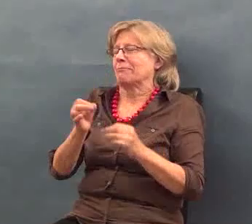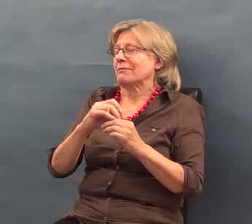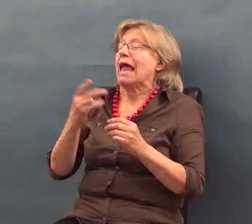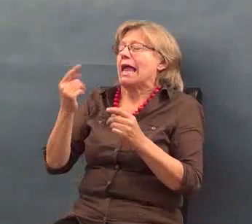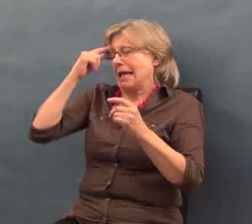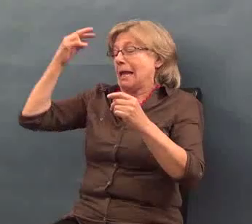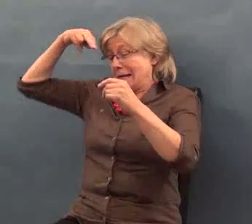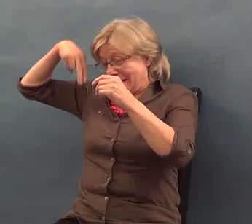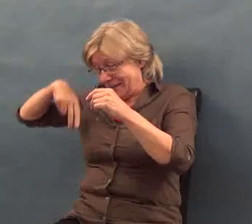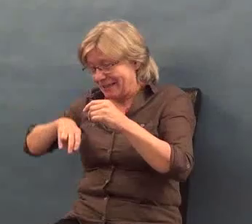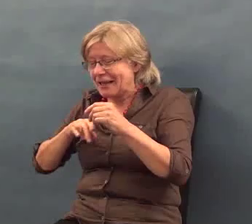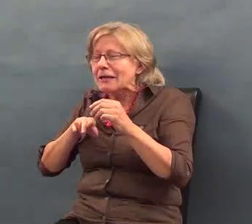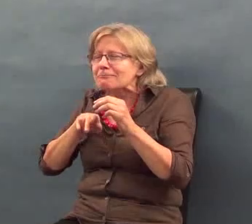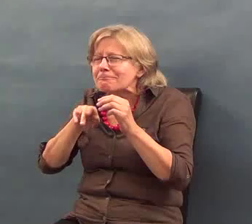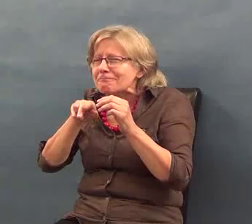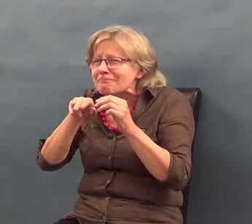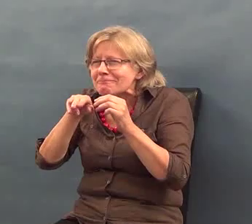Pomyślał, zszedł na dół i poszedł do drugiego bloku.